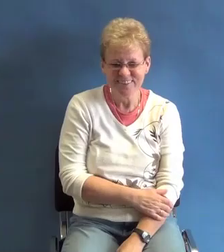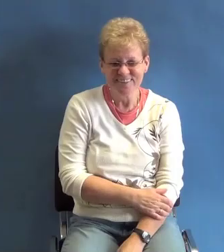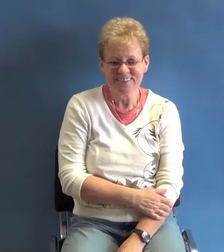Nie wiesz?